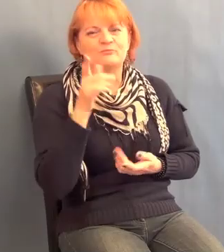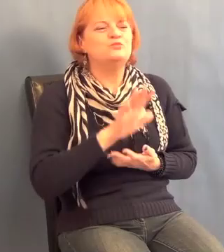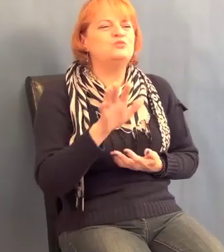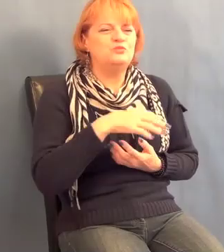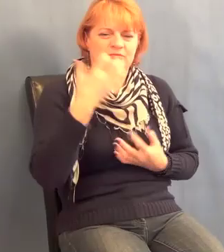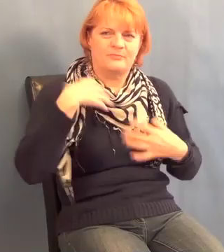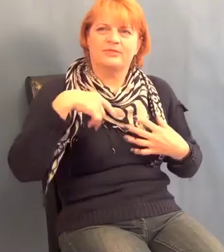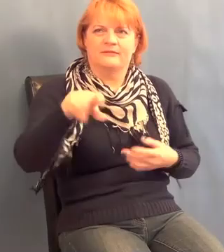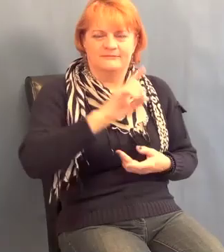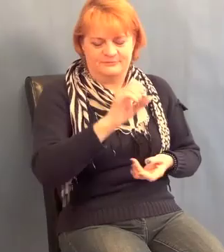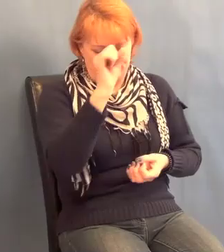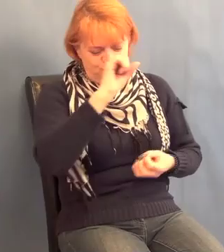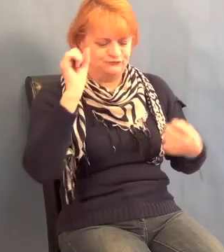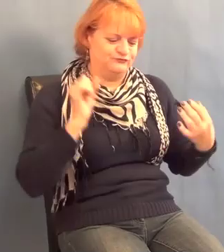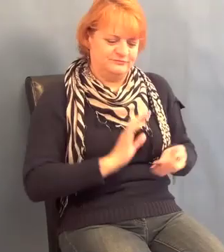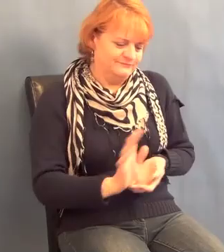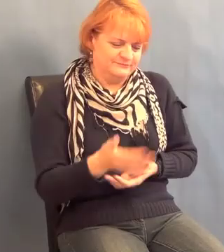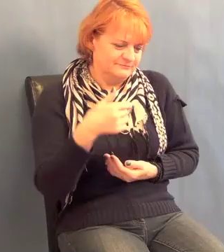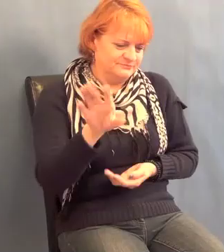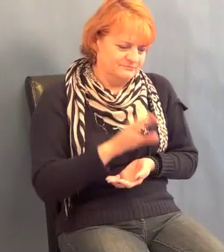Nie wolno się kąpać w brudnej wodzie.